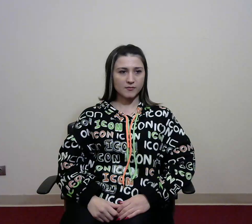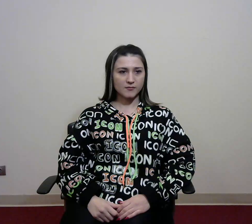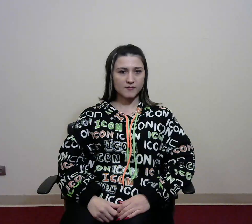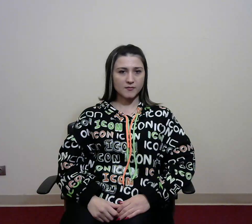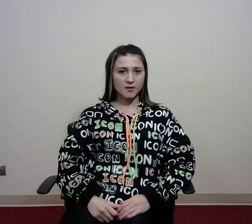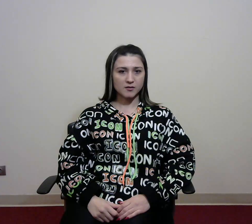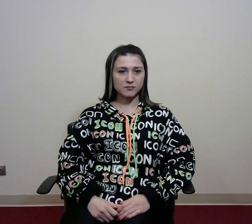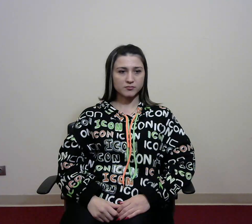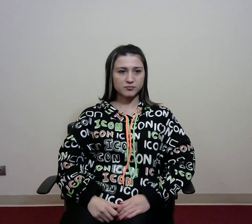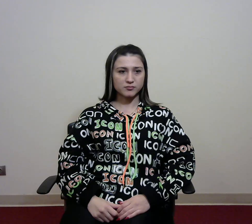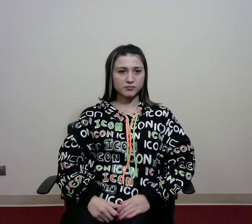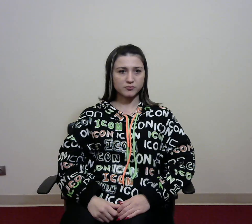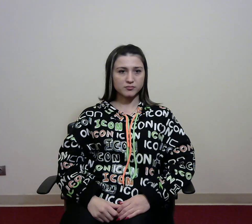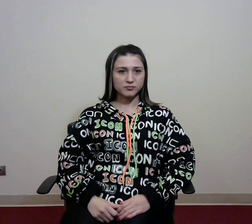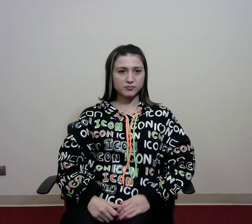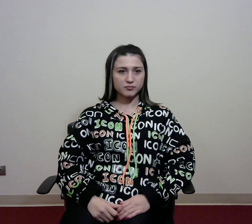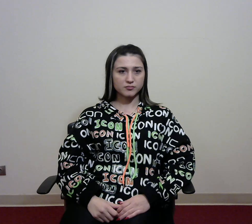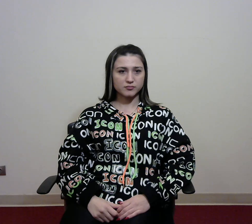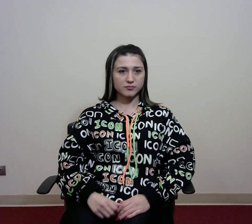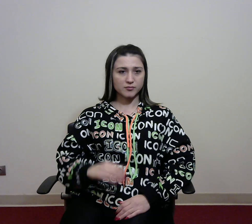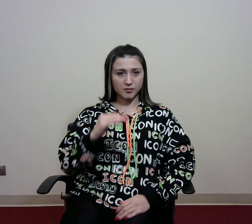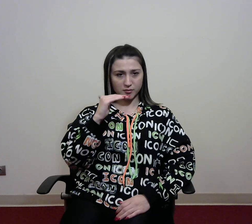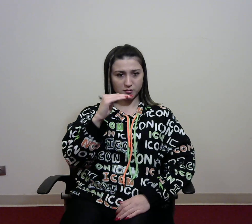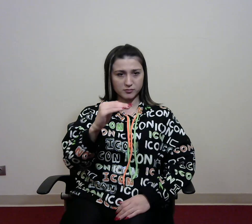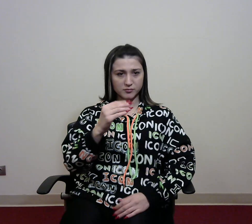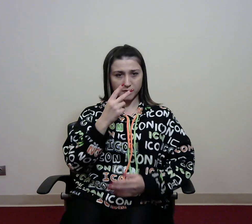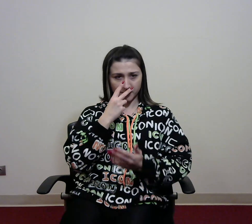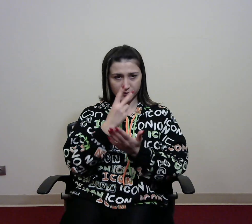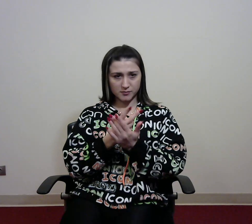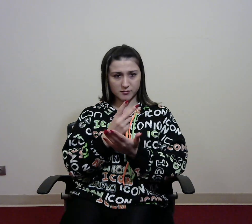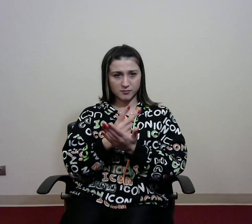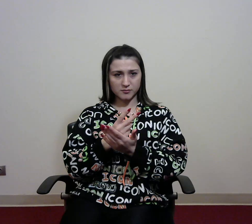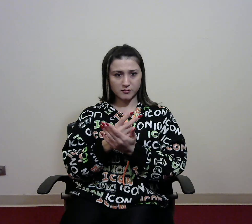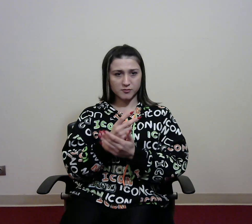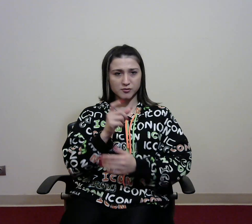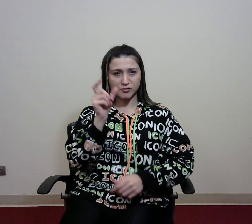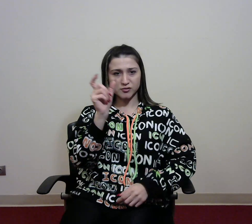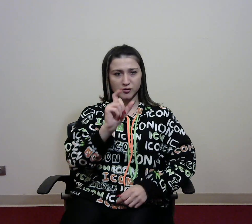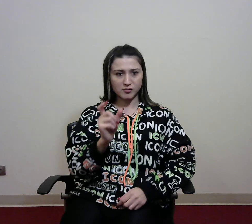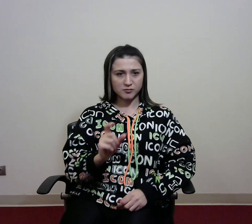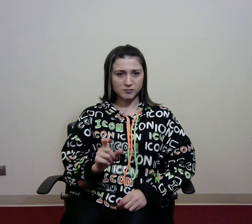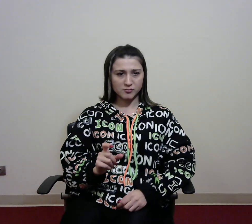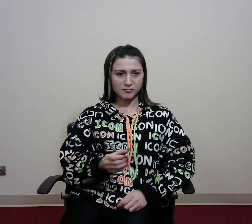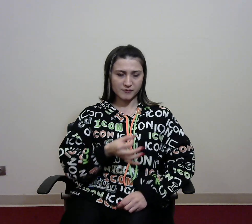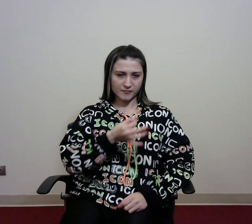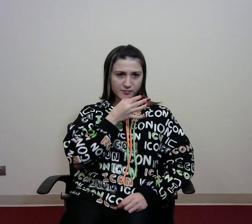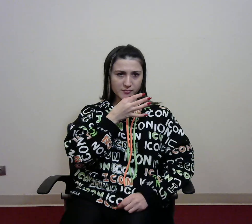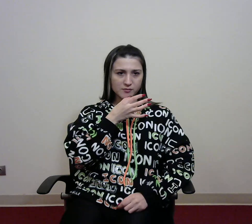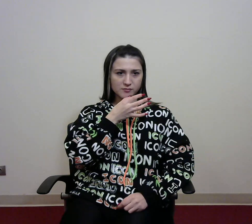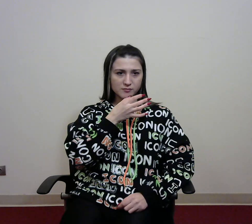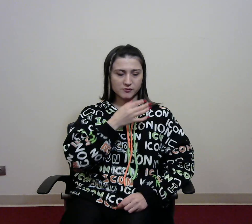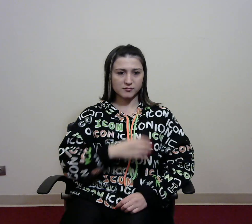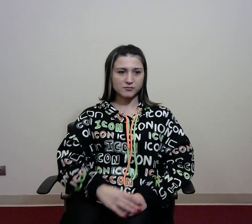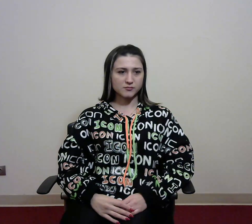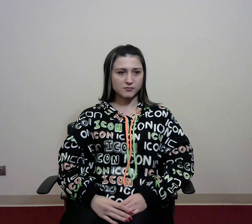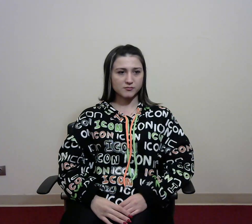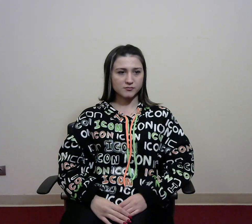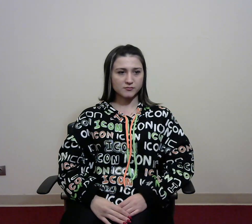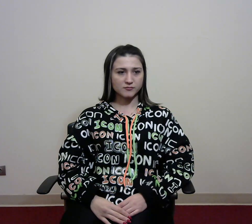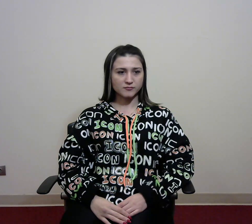Sizə göstərilən şeiri bəyəndiniz?